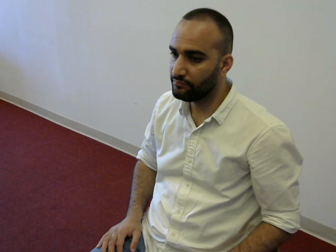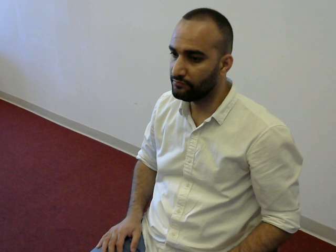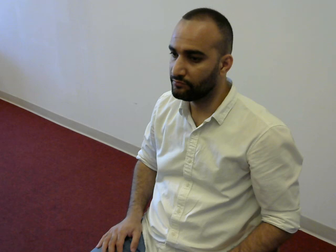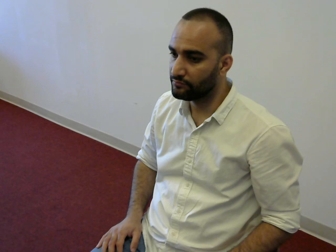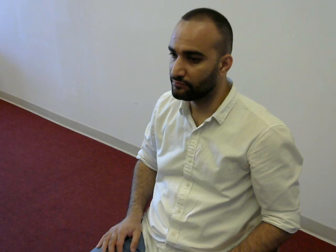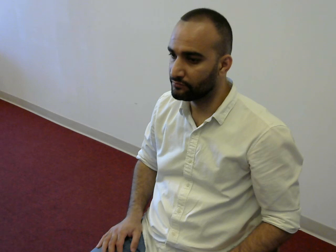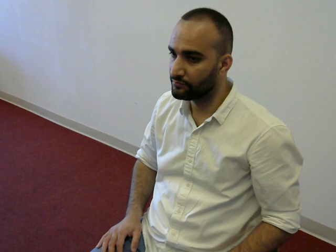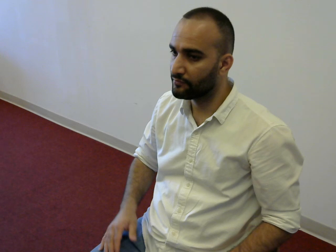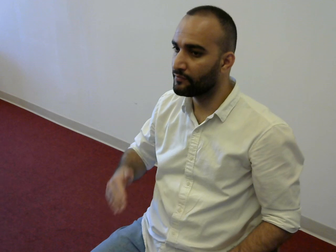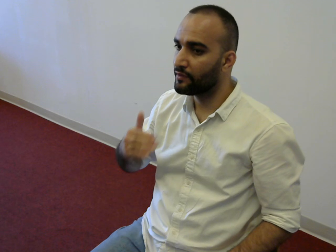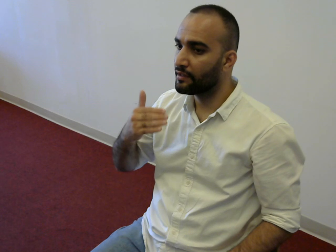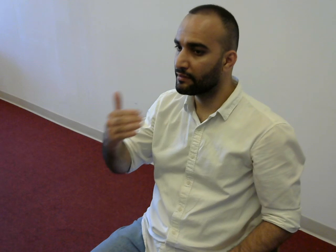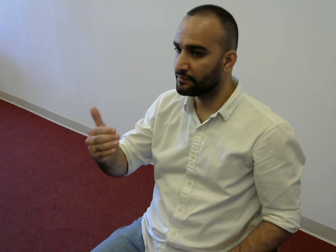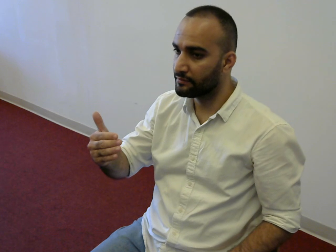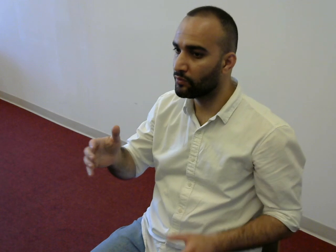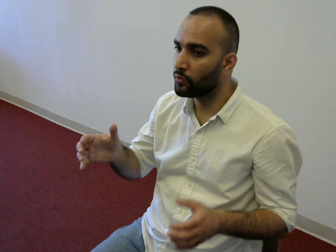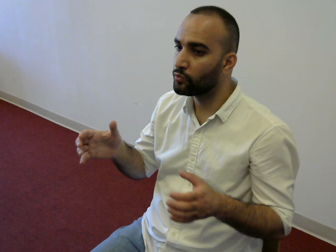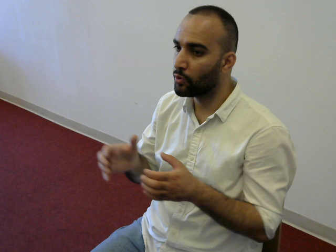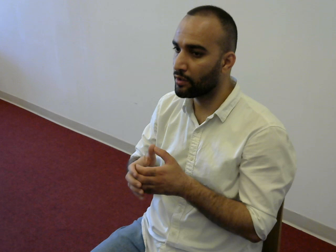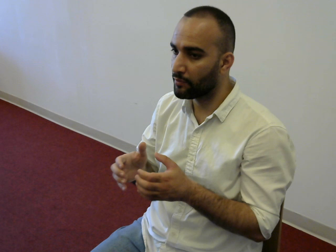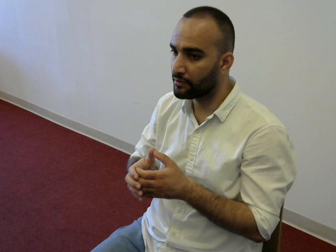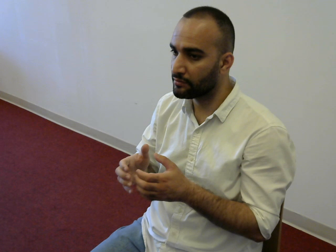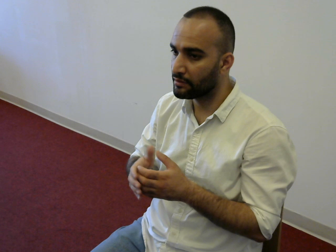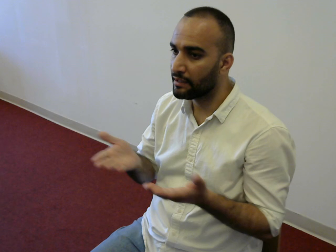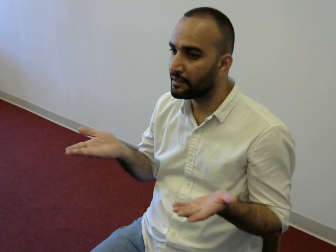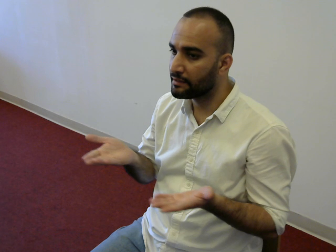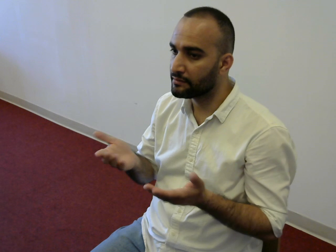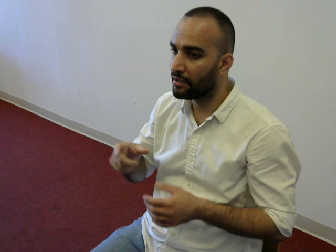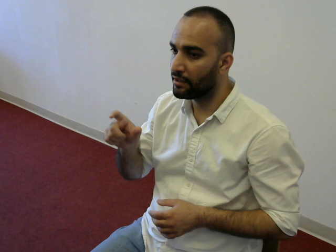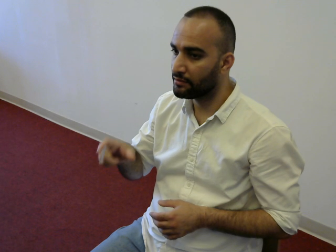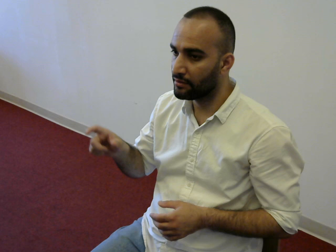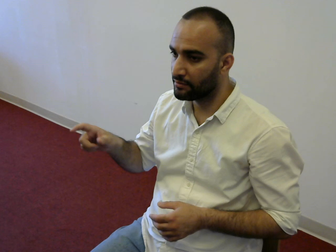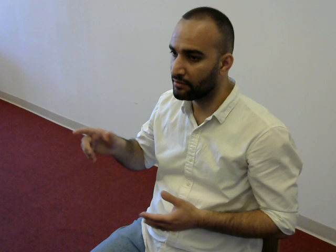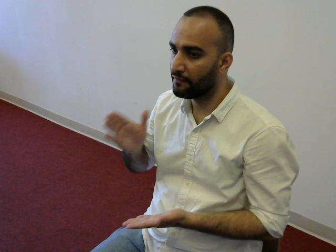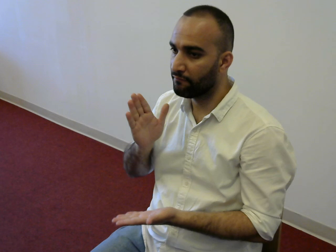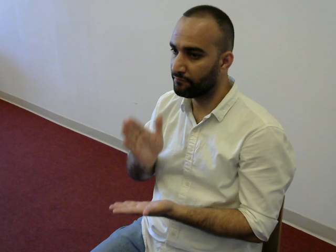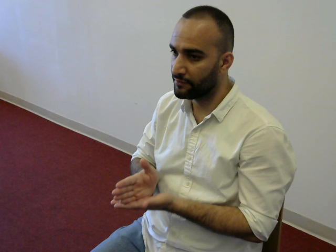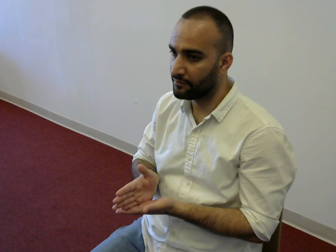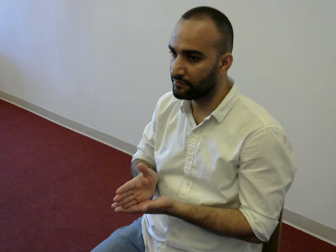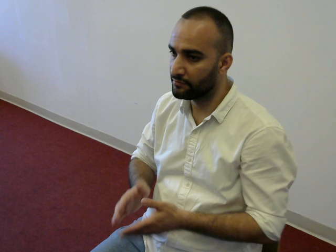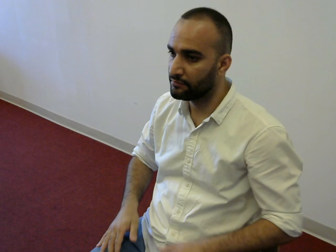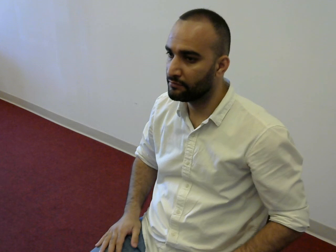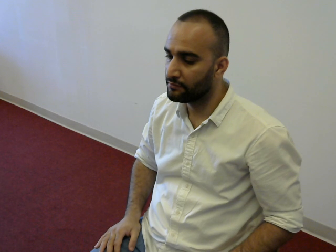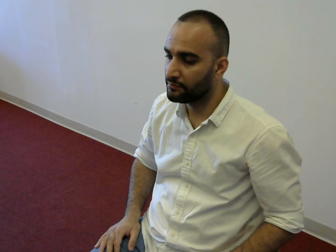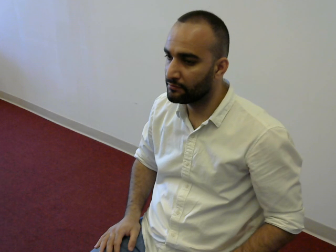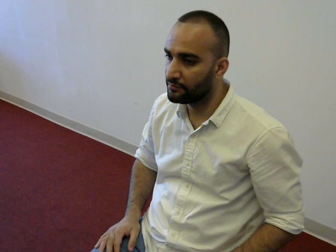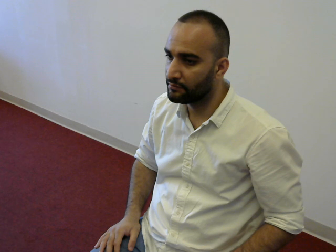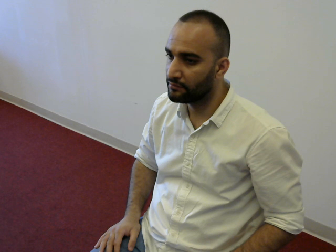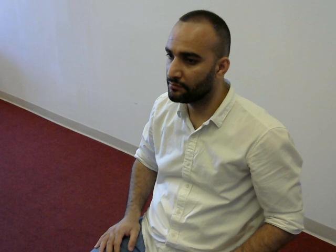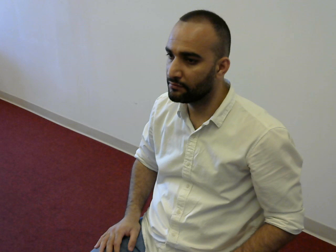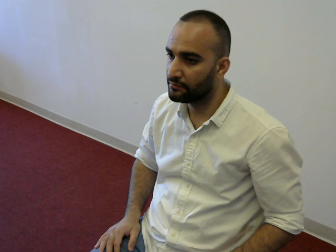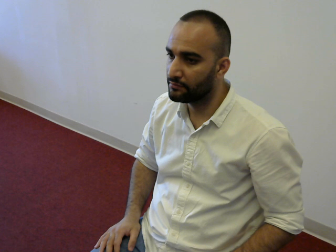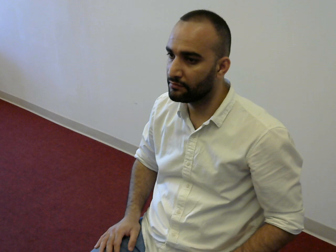Sizin komandada neçə nəfər var?